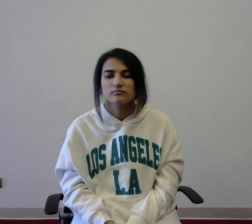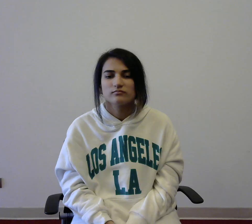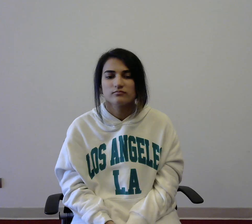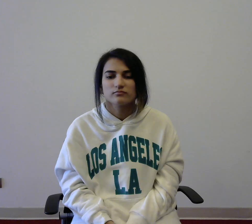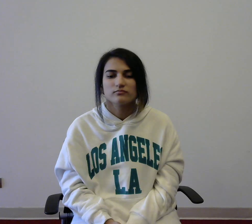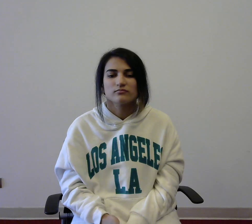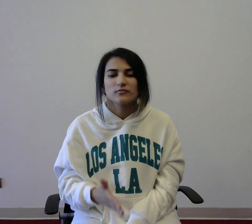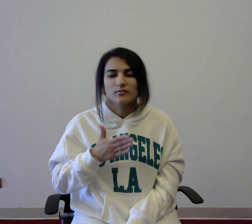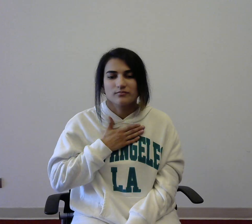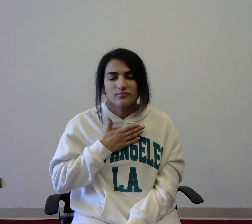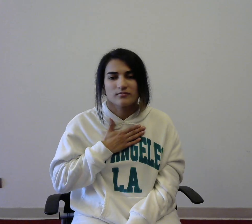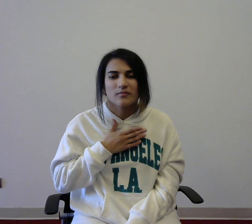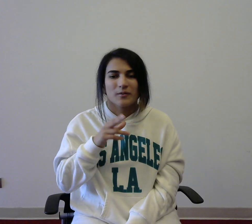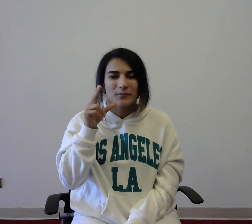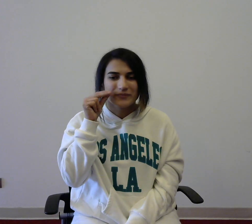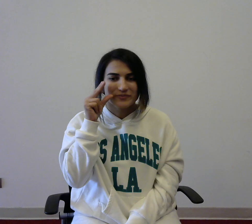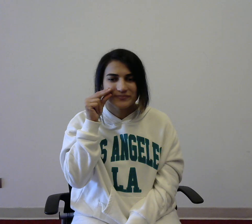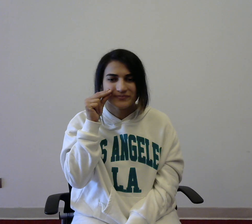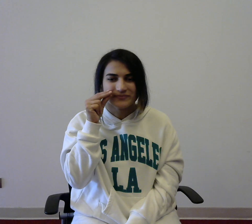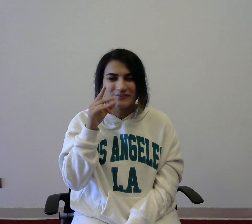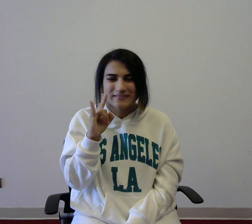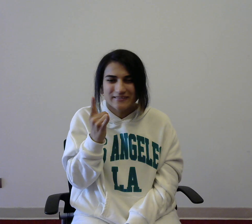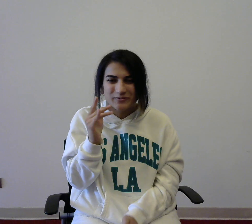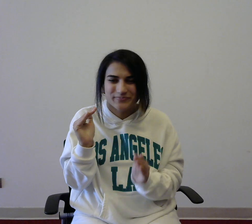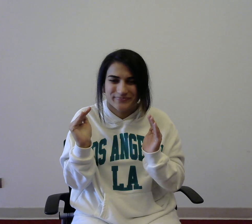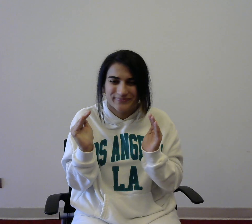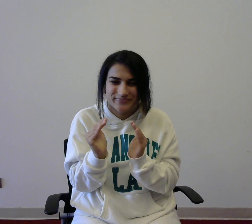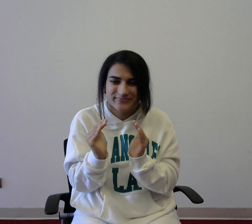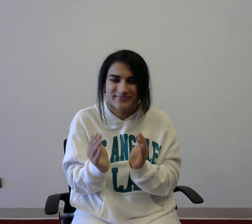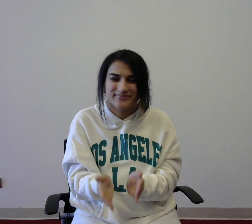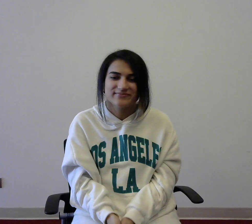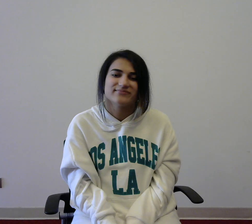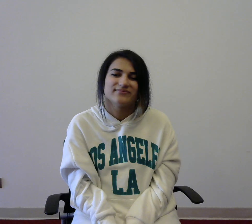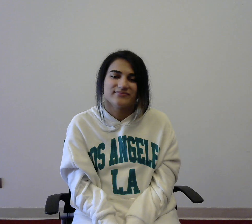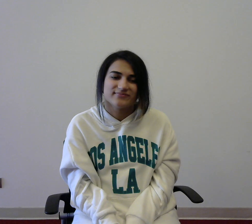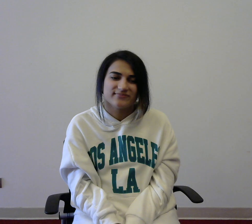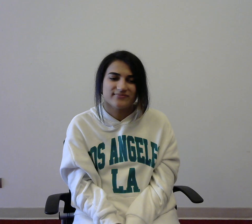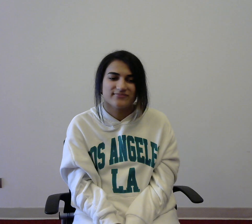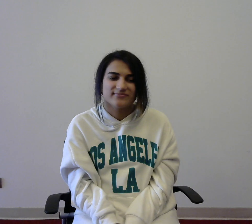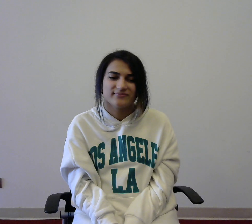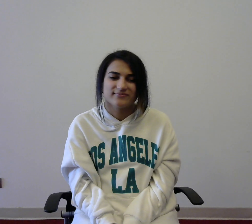Mənim pişiyim balacadır